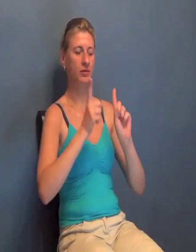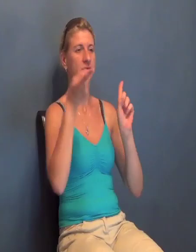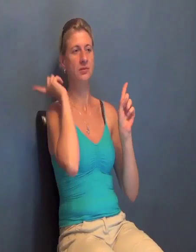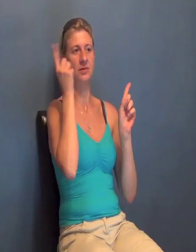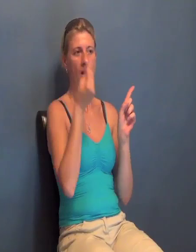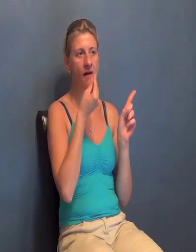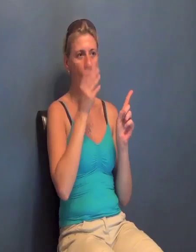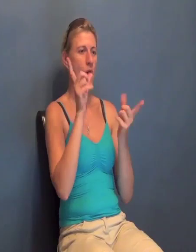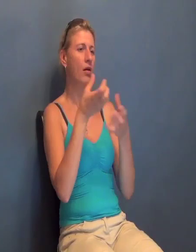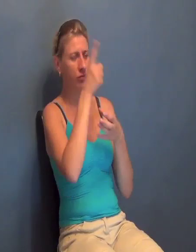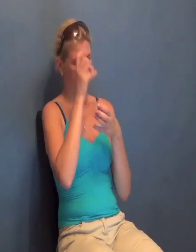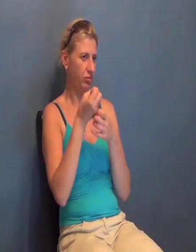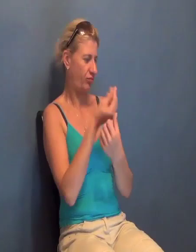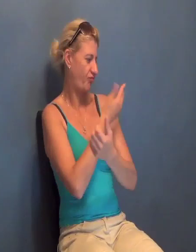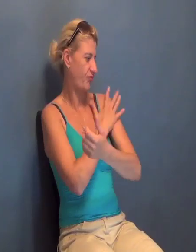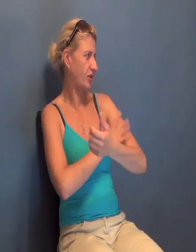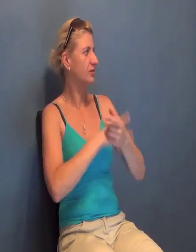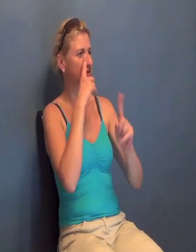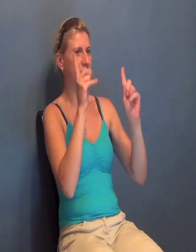Jest zakaz jedzenia, bo podczas jazdy łatwo się nim pobrudzić.